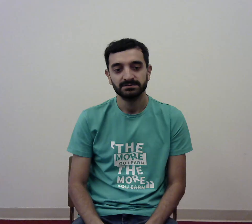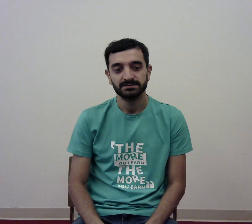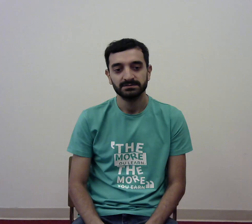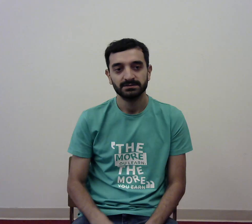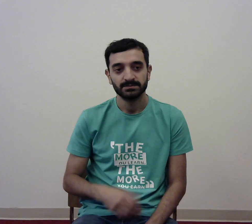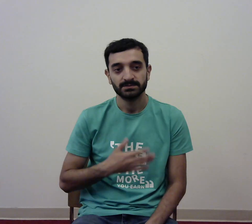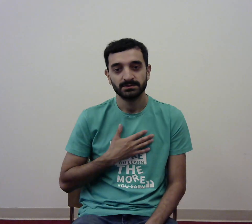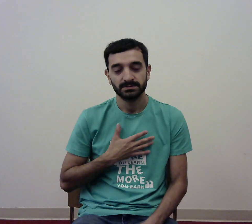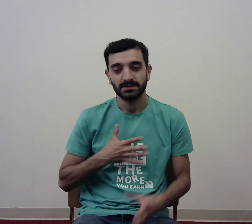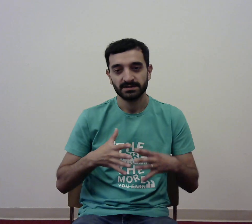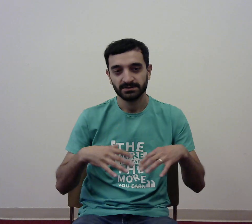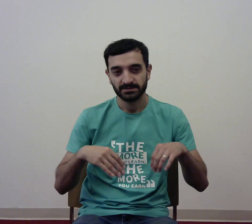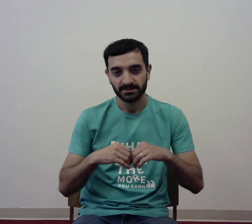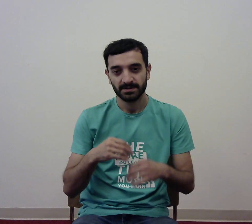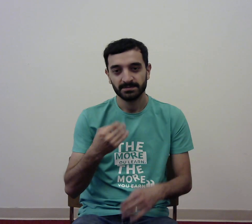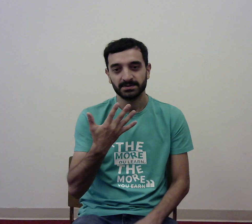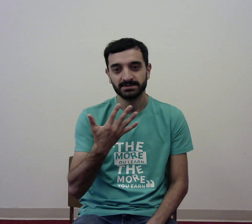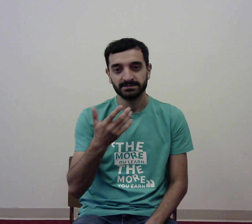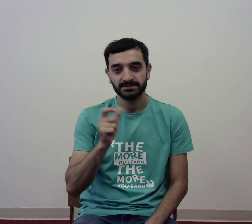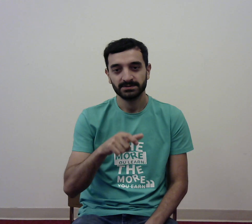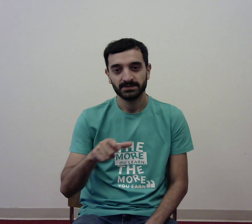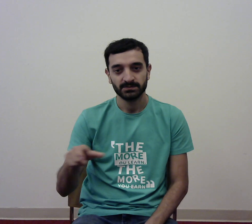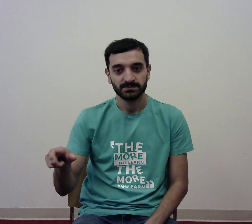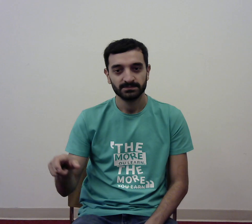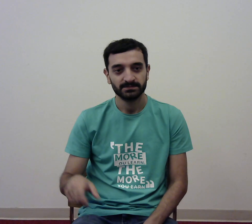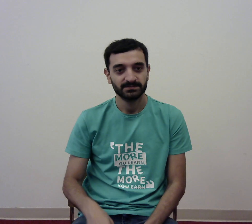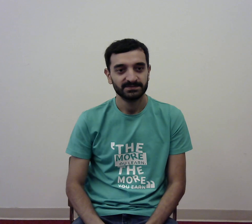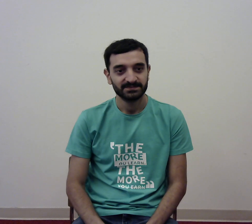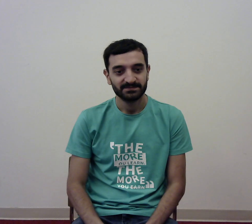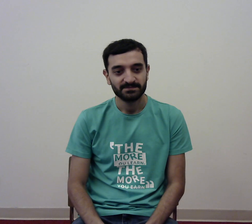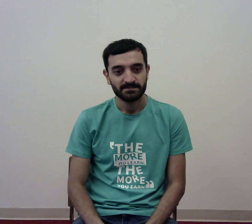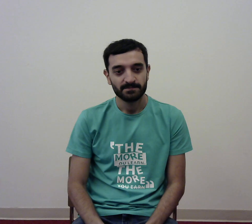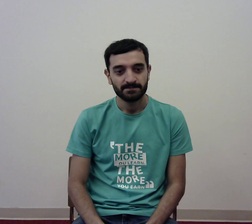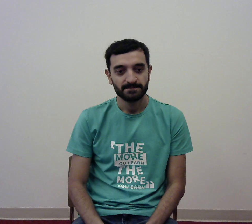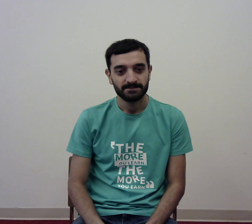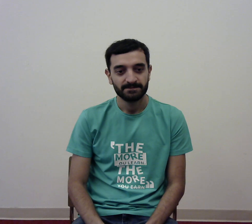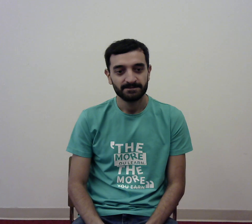Biz ailədə 5 nəfərik